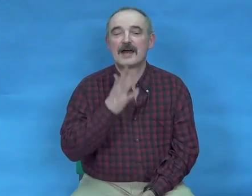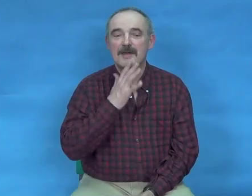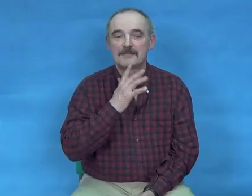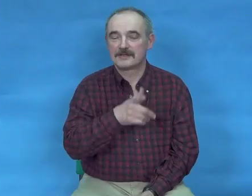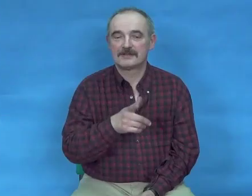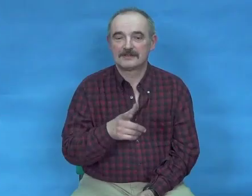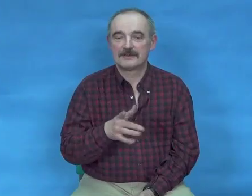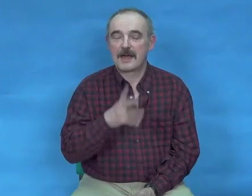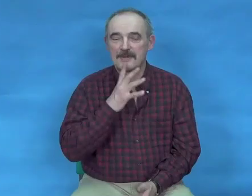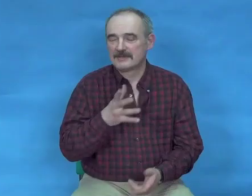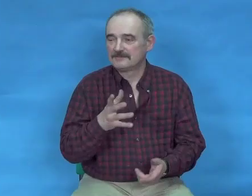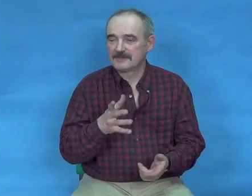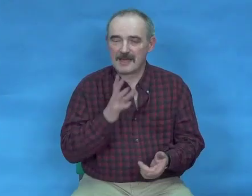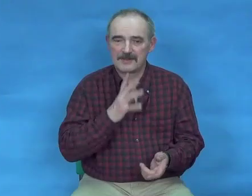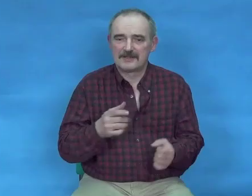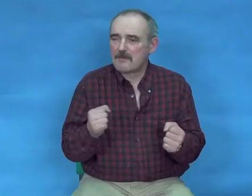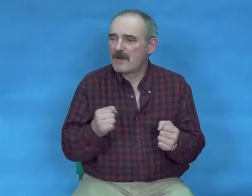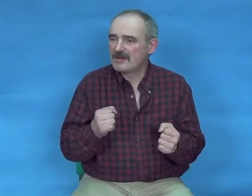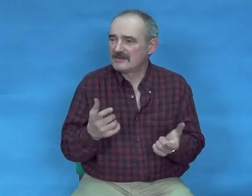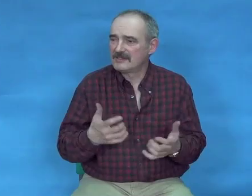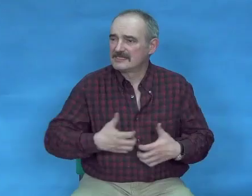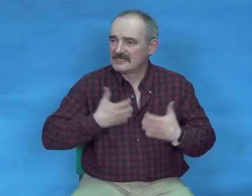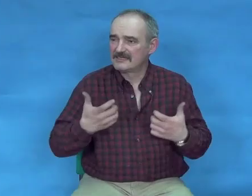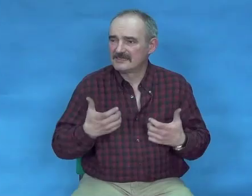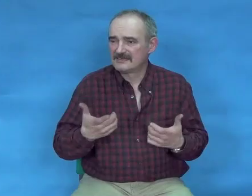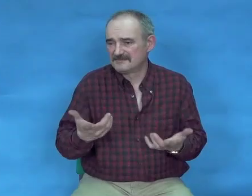Chyba boi się, przestraszył.